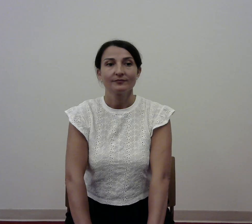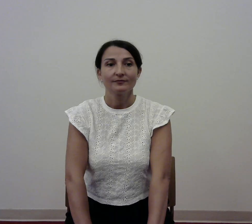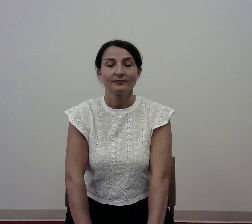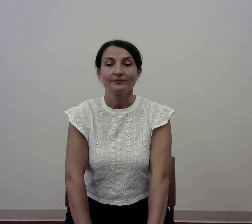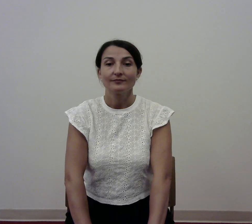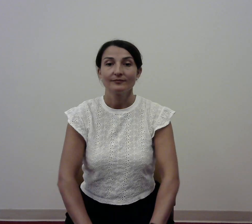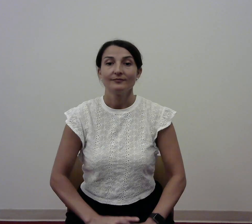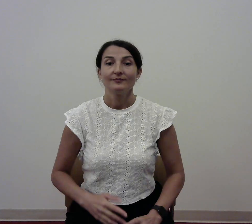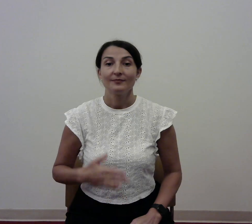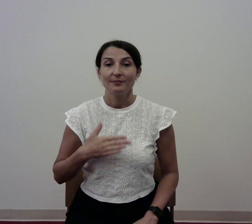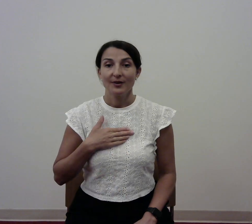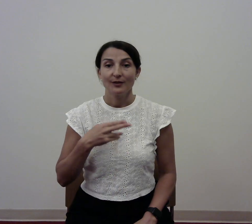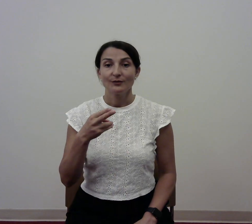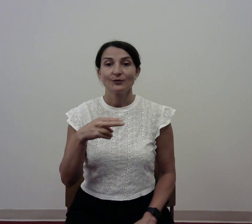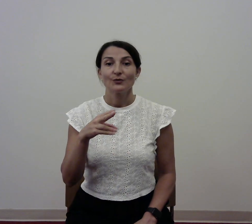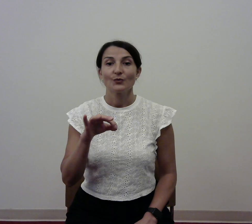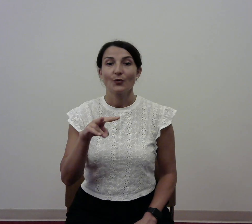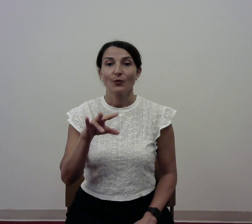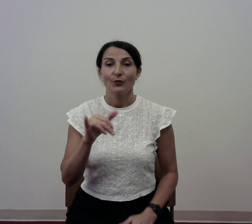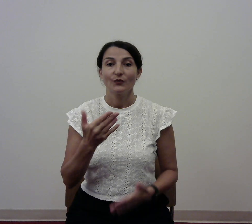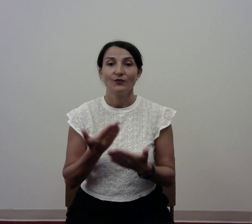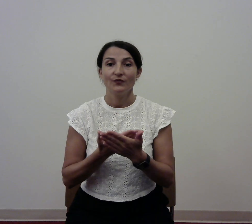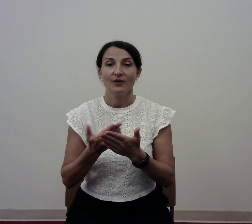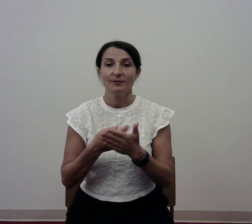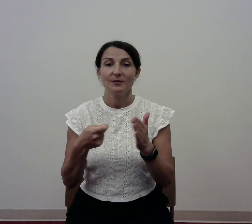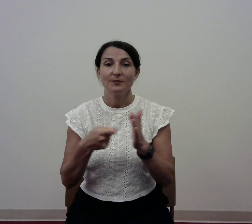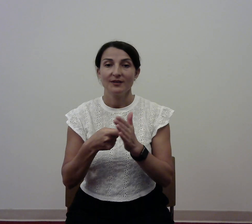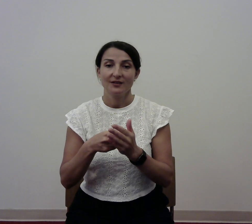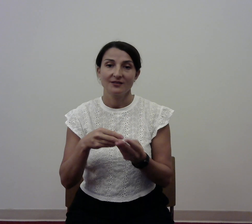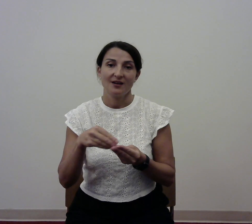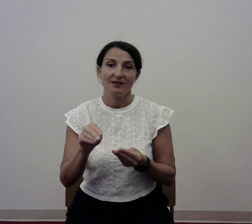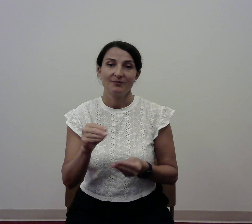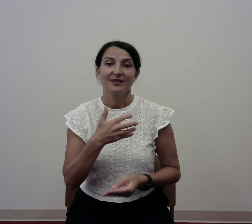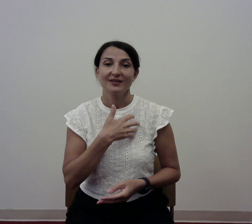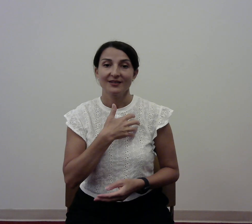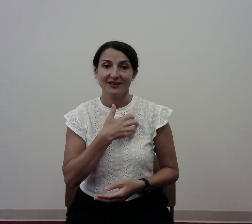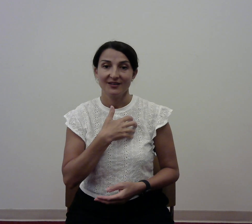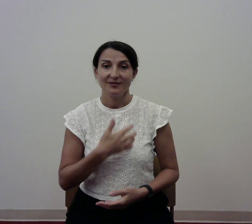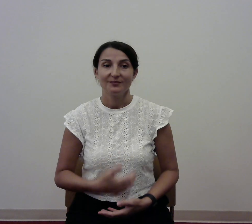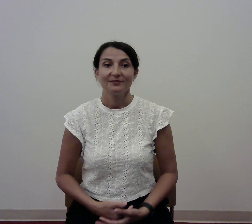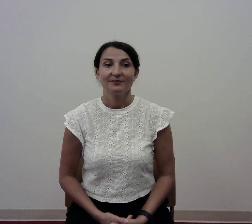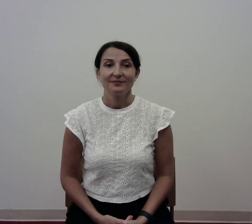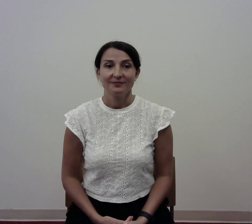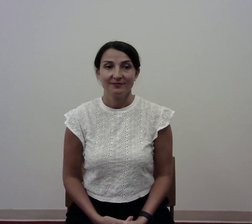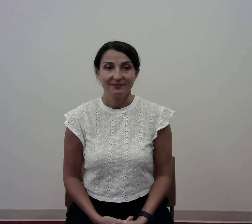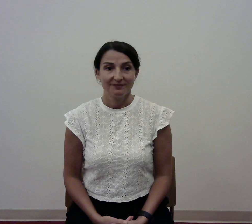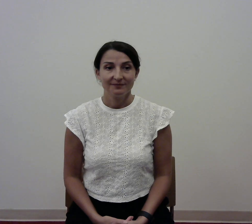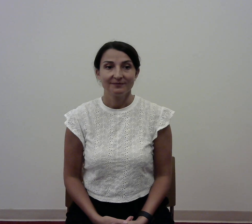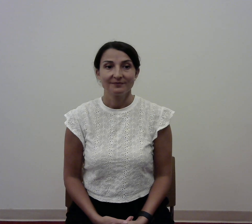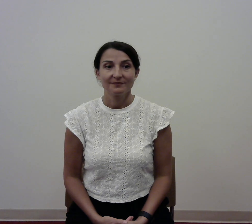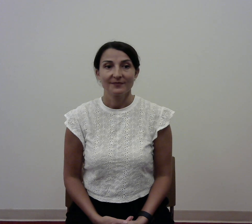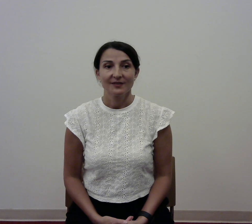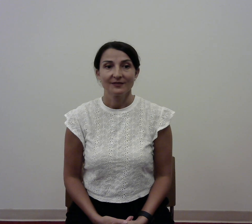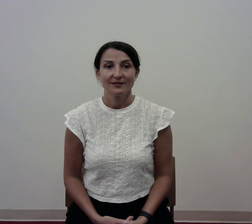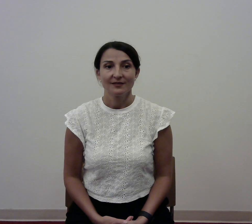Mən "Dolu" filminə bilet almaq istəyirəm